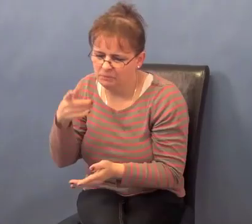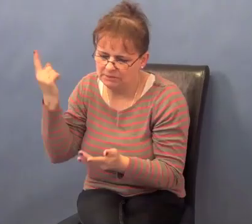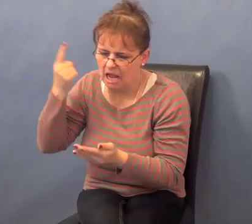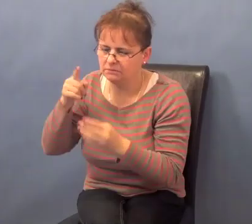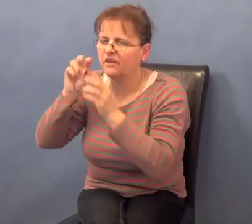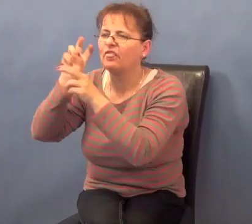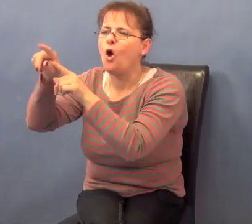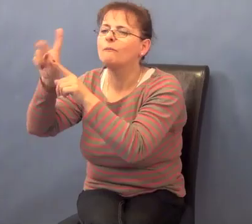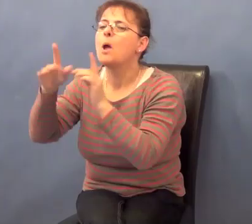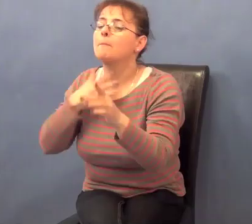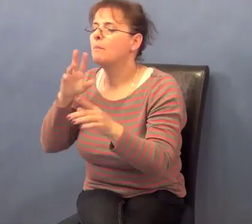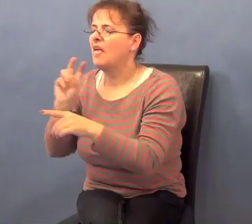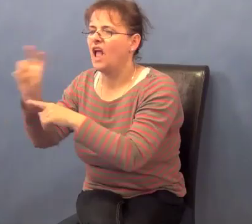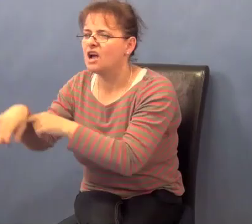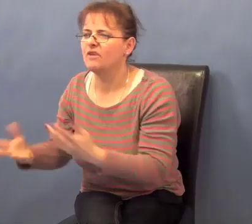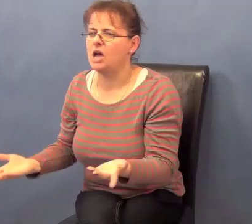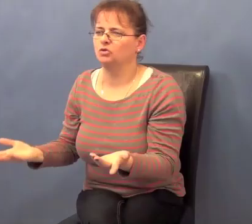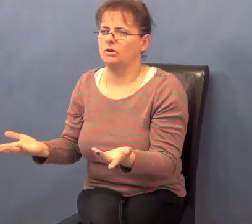To jest zakaz wchodzenia, podobnie jak z wchodzeniem z psem.